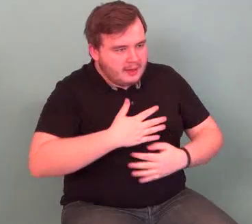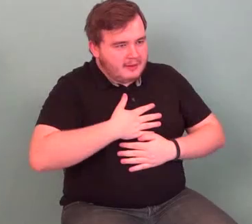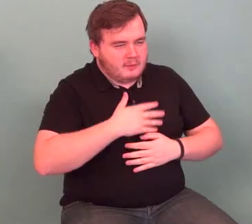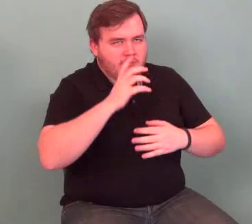Nie.